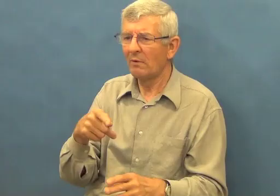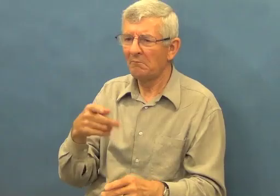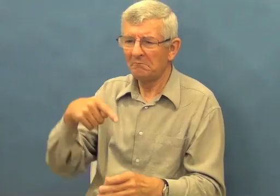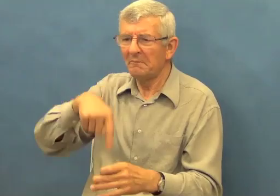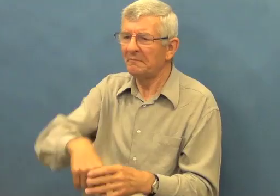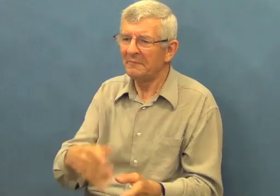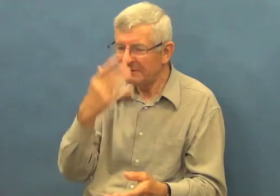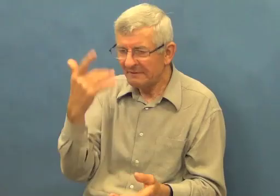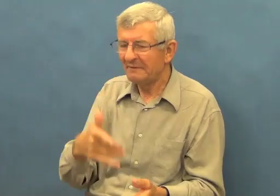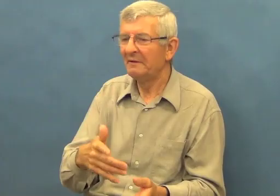Gdzieś dziurą w ziemi, nie wiem.